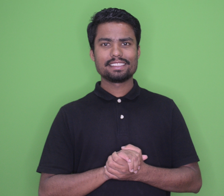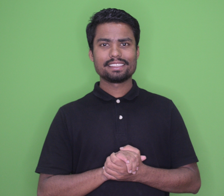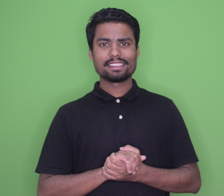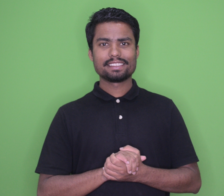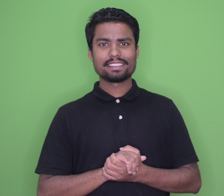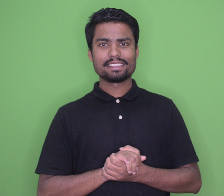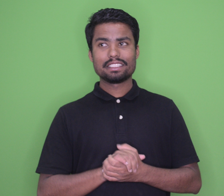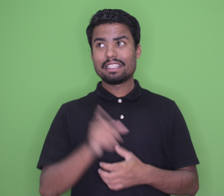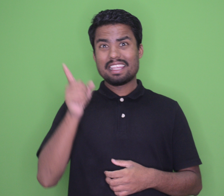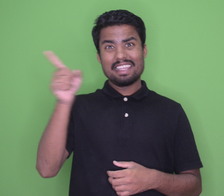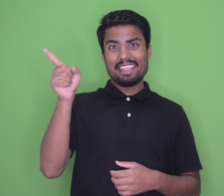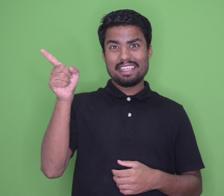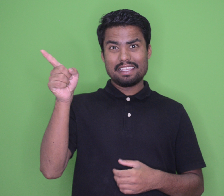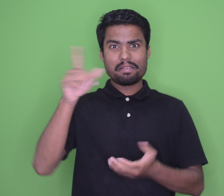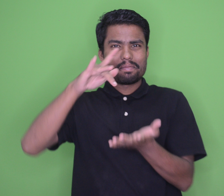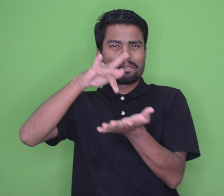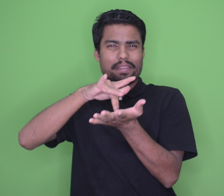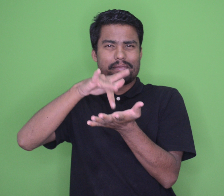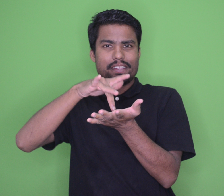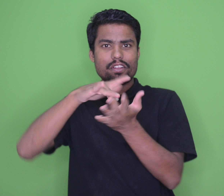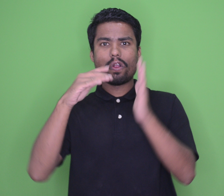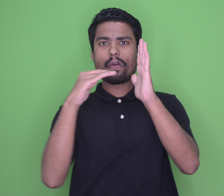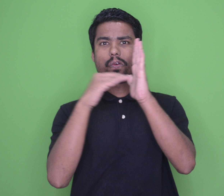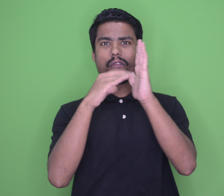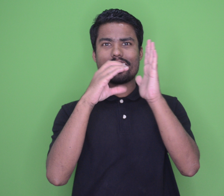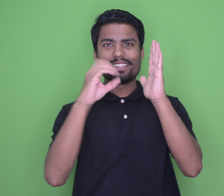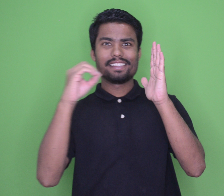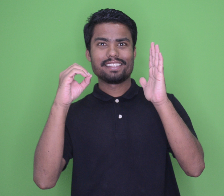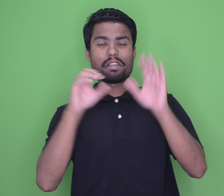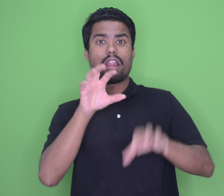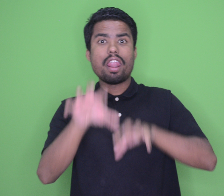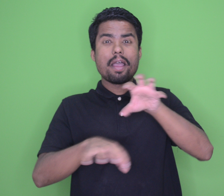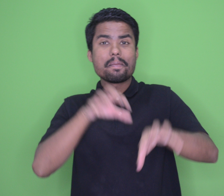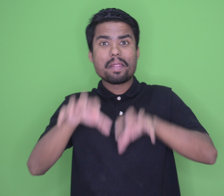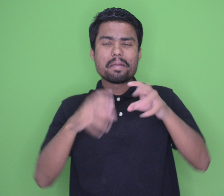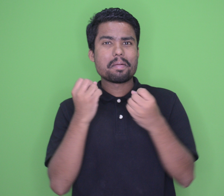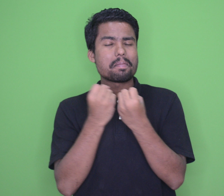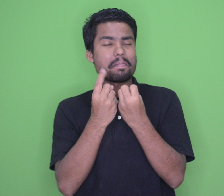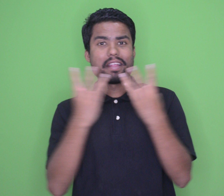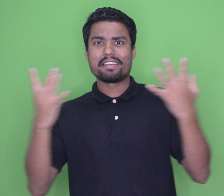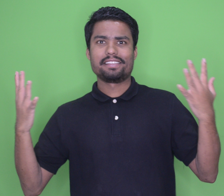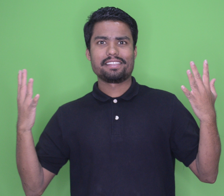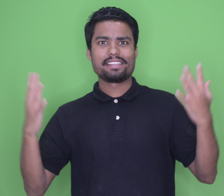there are many animals in zoo